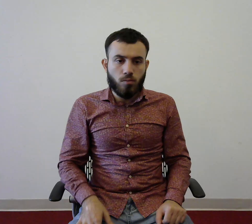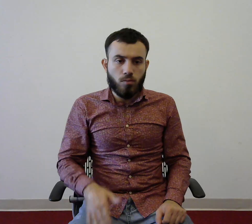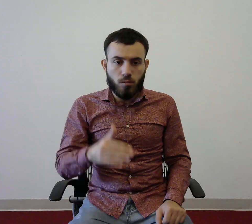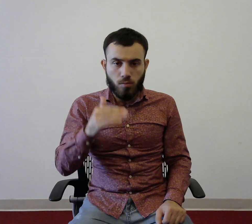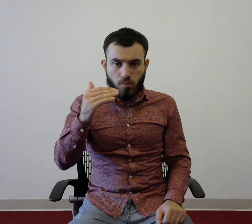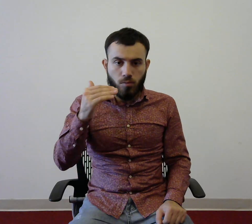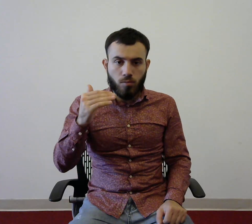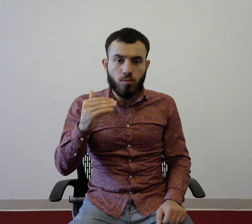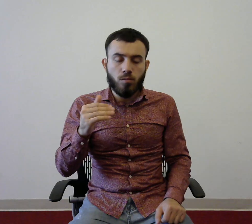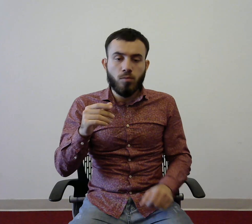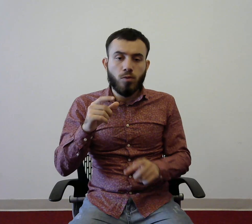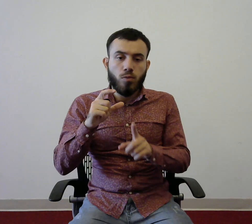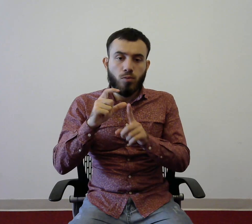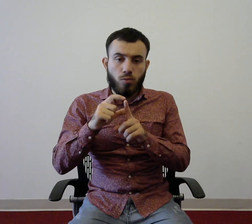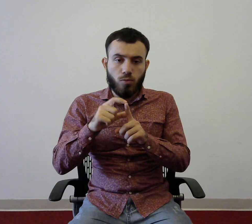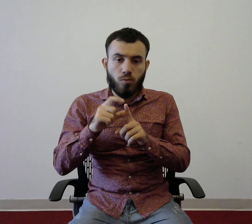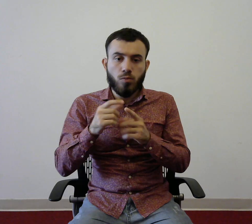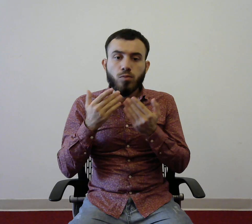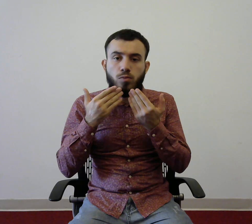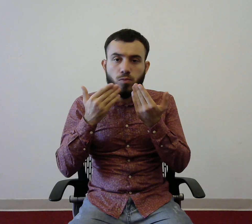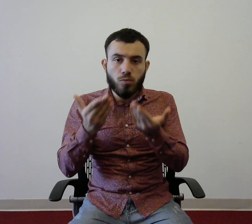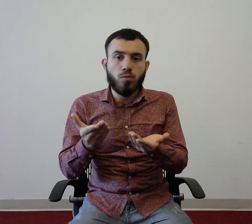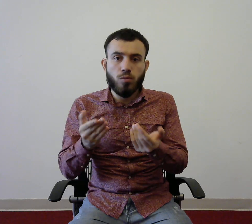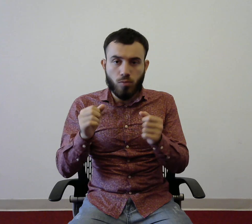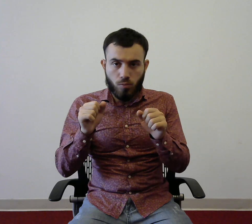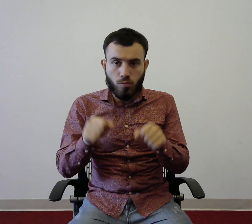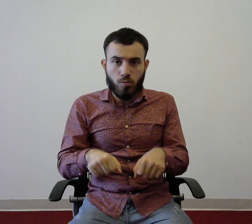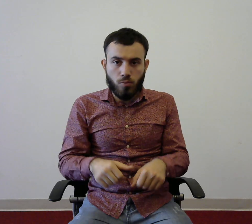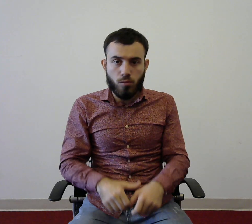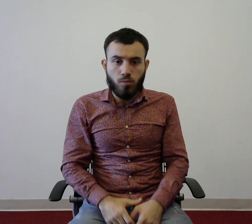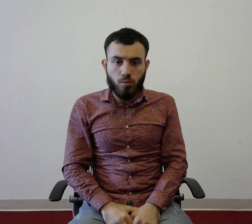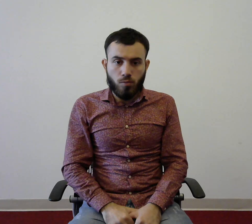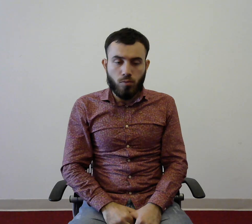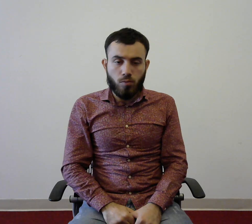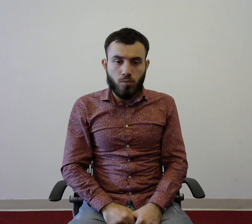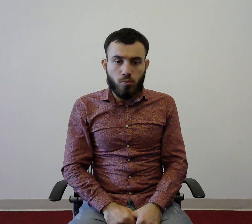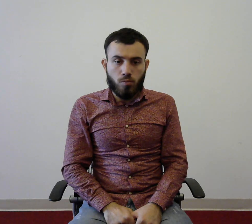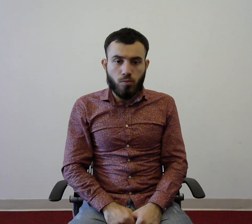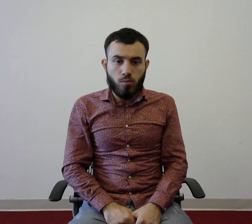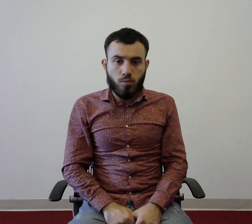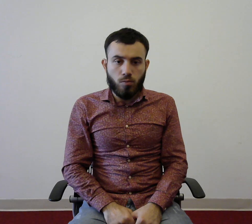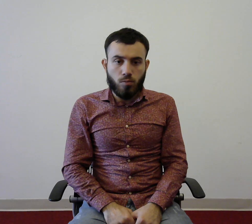Sizdən söz soruşmaq olar?